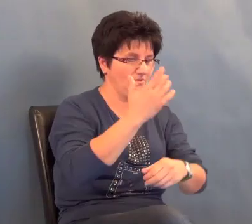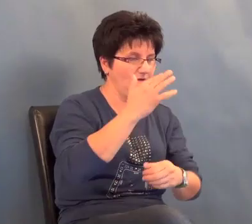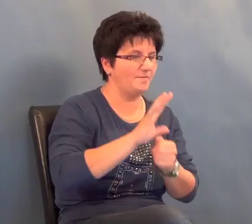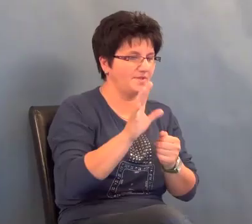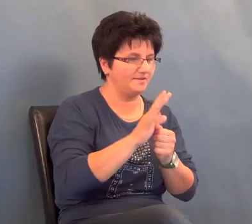Piętnastego.